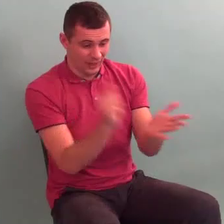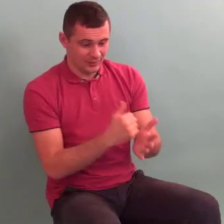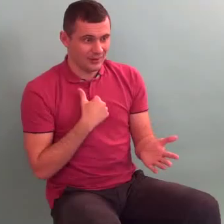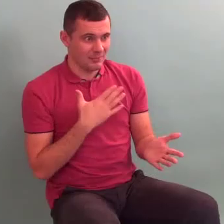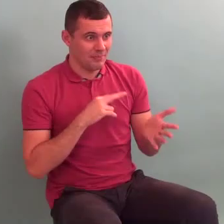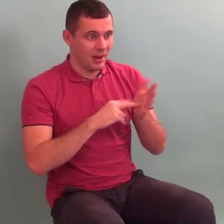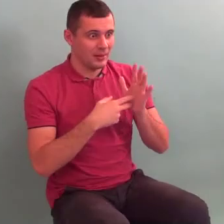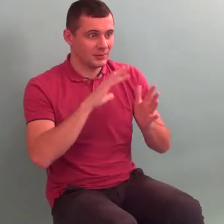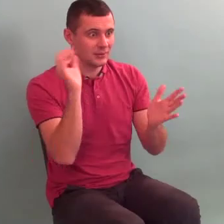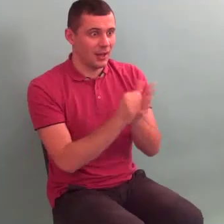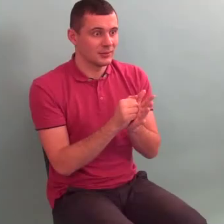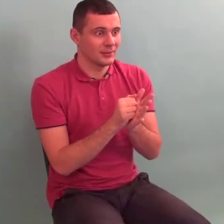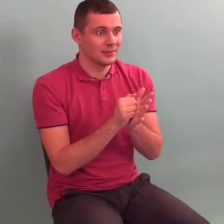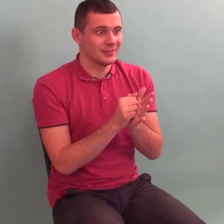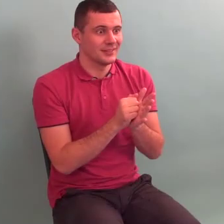Mam zaplanowany i zajęty.